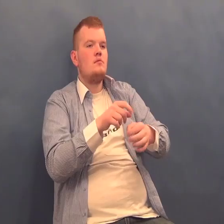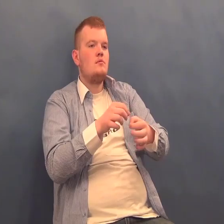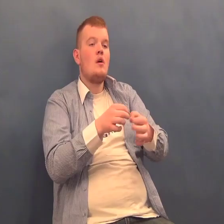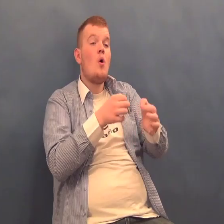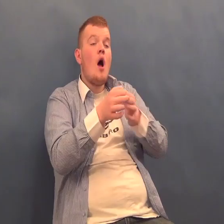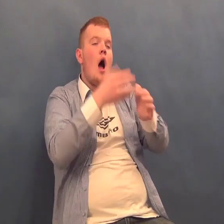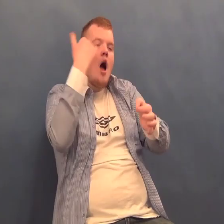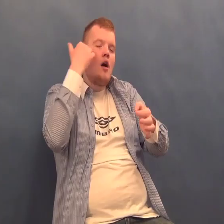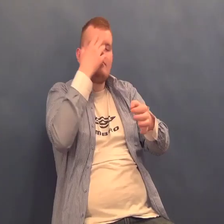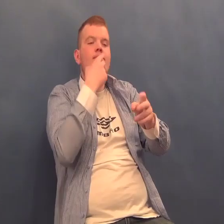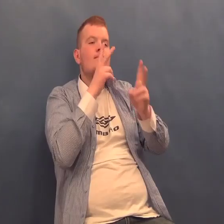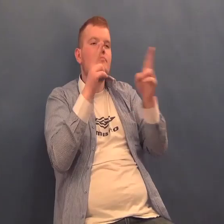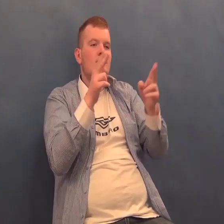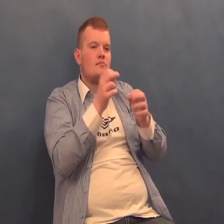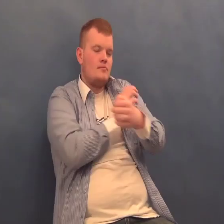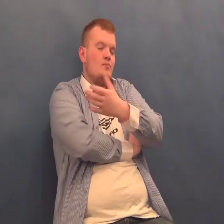Historia, czyli na temat czegoś dawnego.